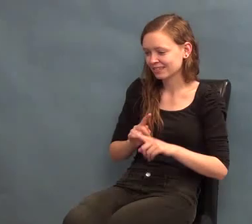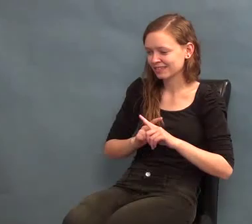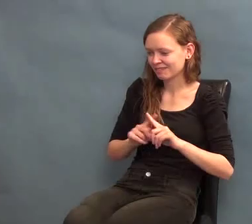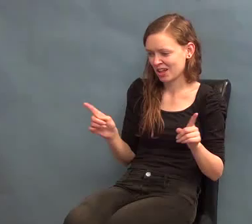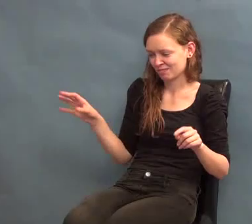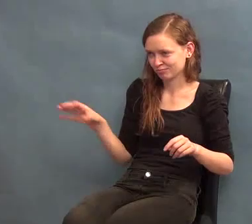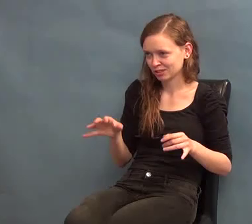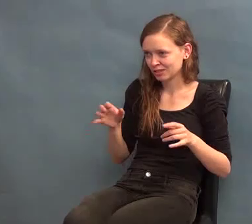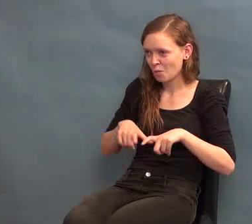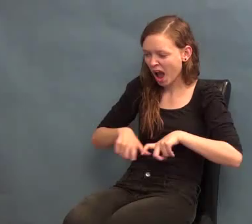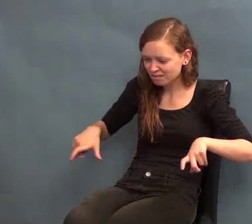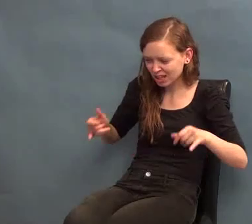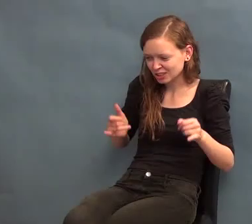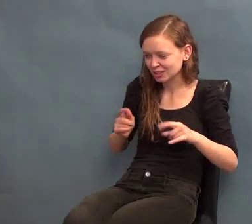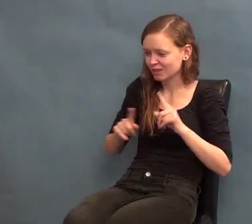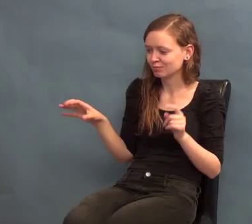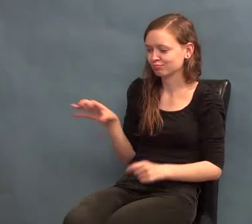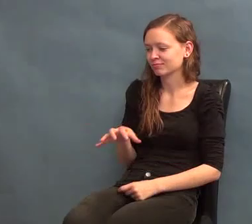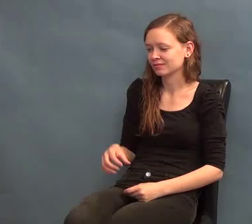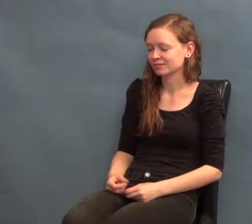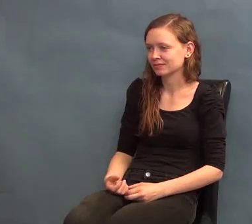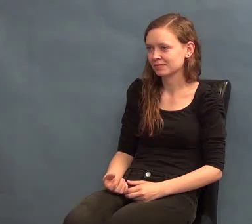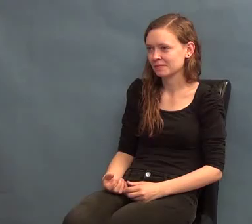Nie wolno kraść ławki i krzesła.